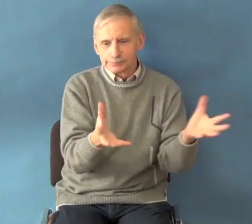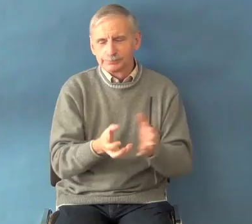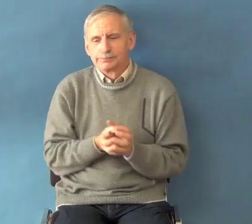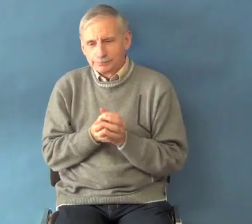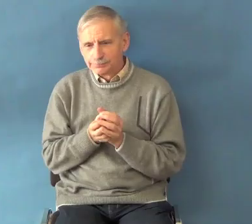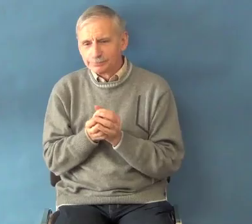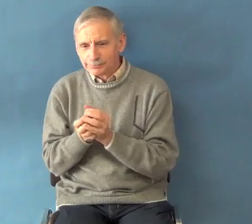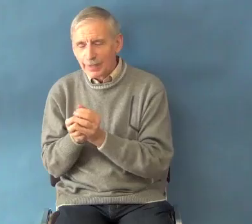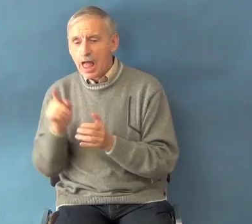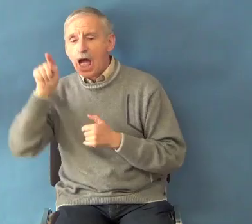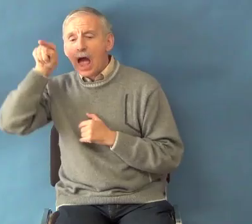Ten zabiera je.